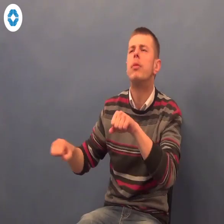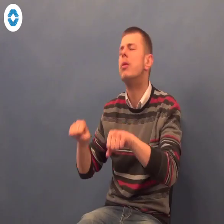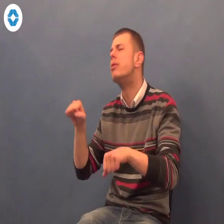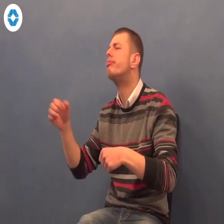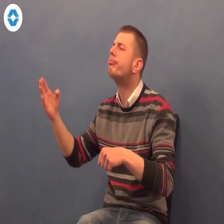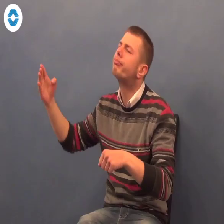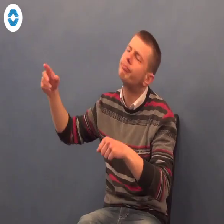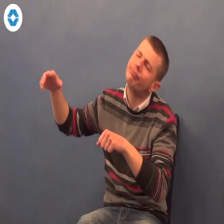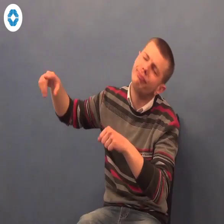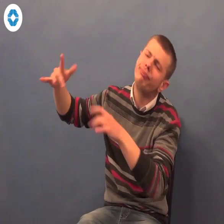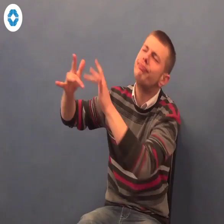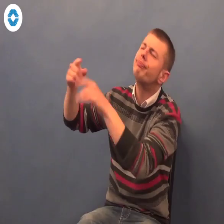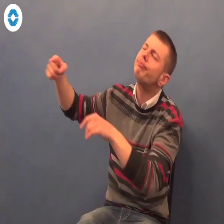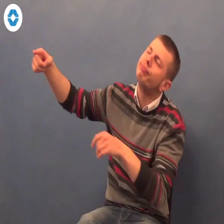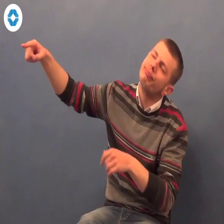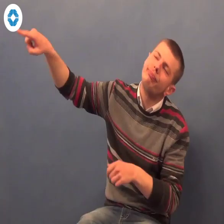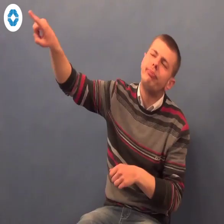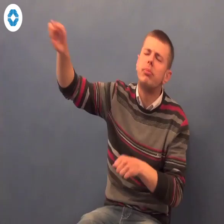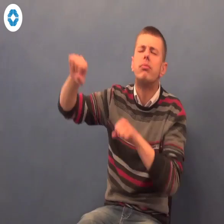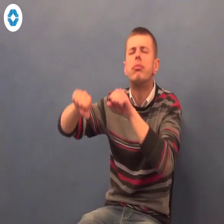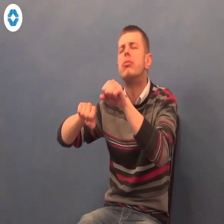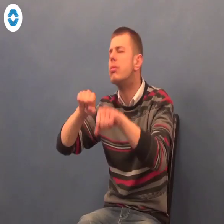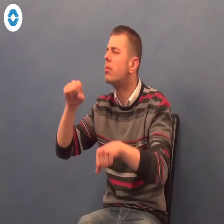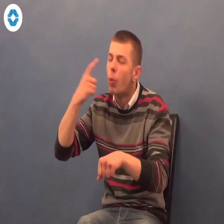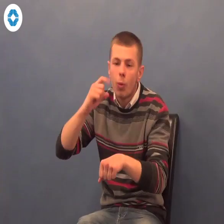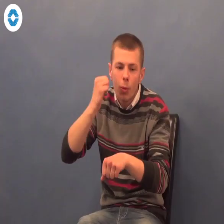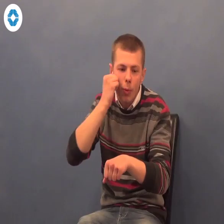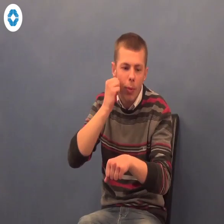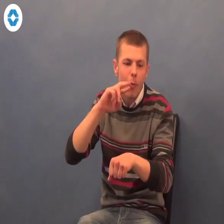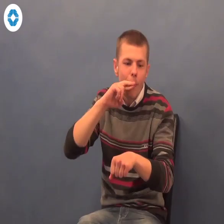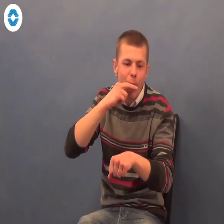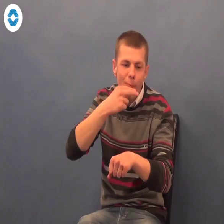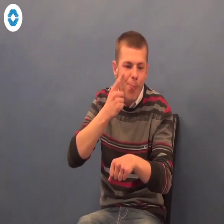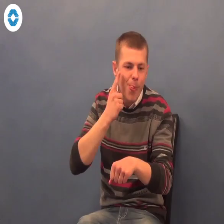Jedzie sobie rowerem i zauważa owoc - gruszkę: jakie dobre!